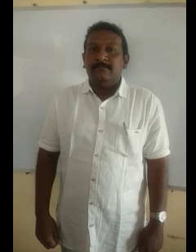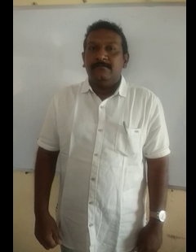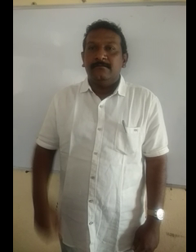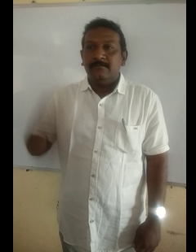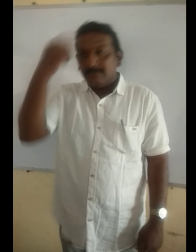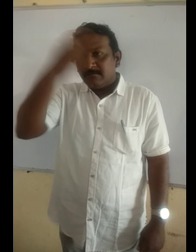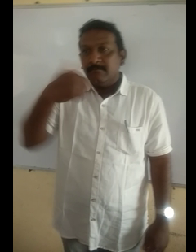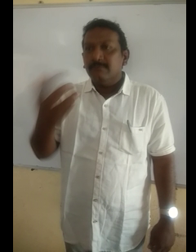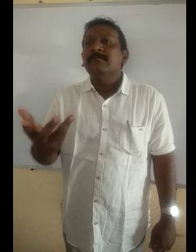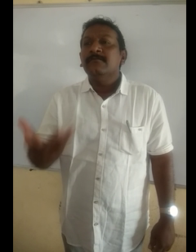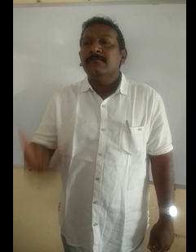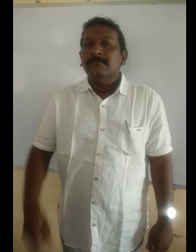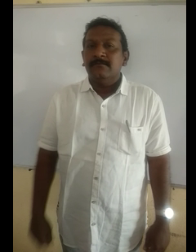who are you